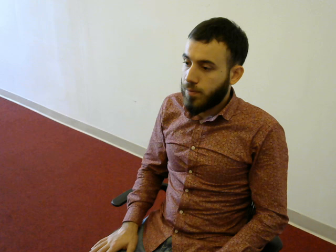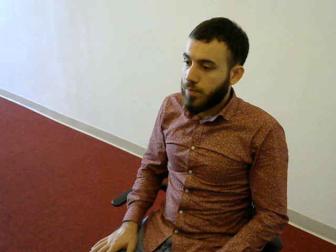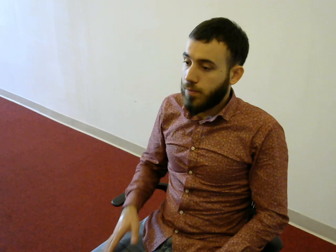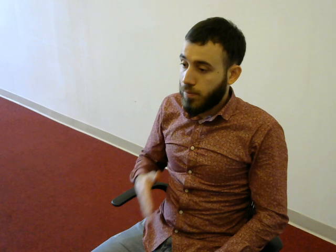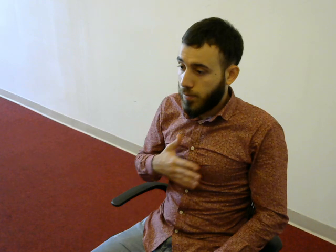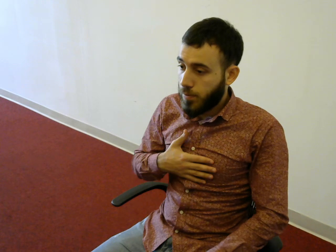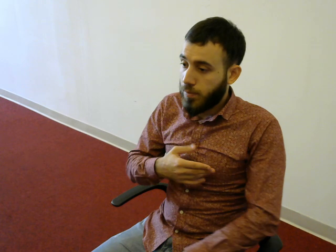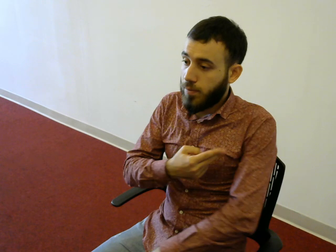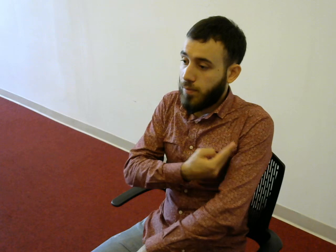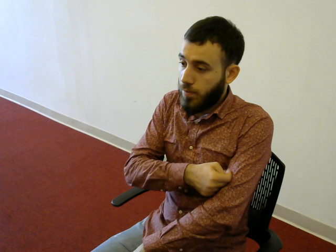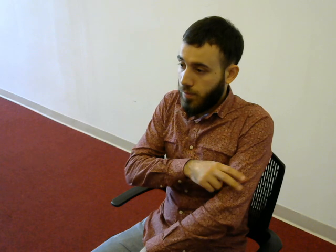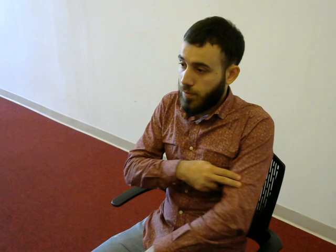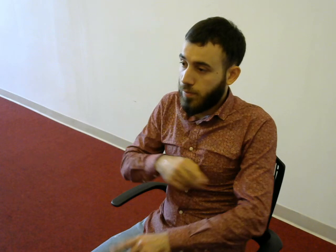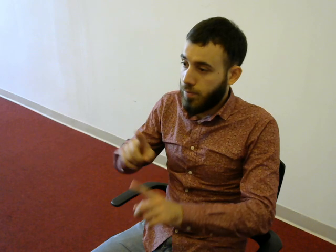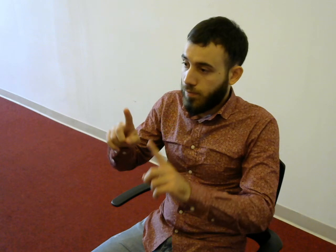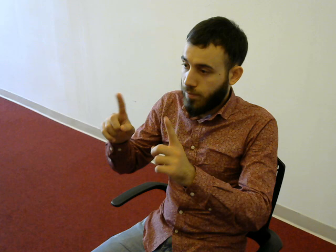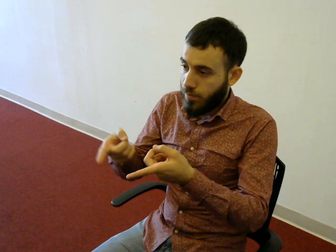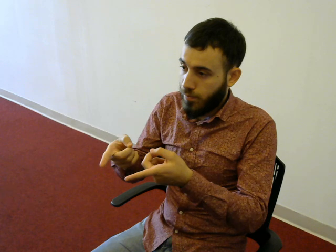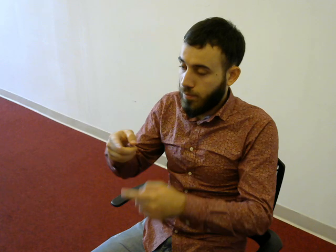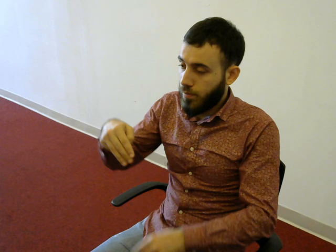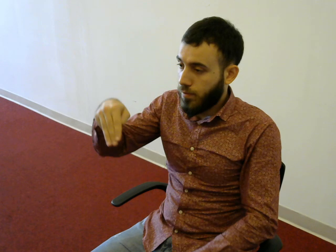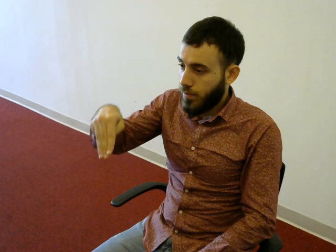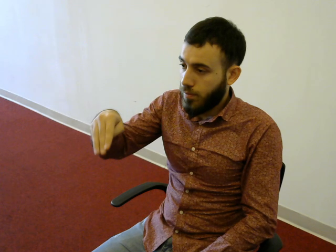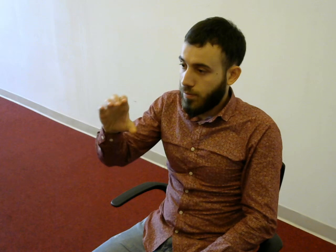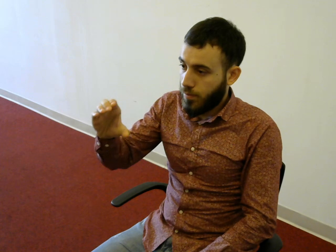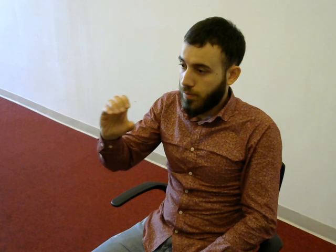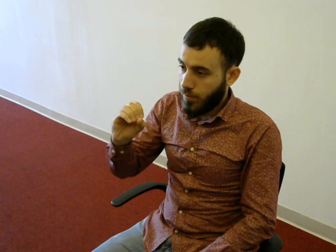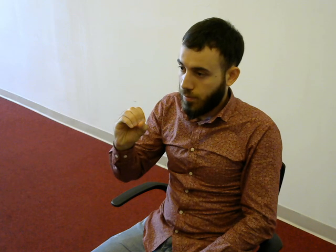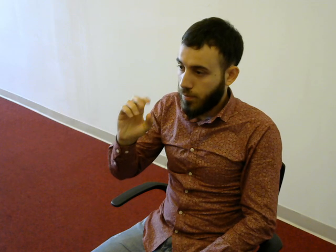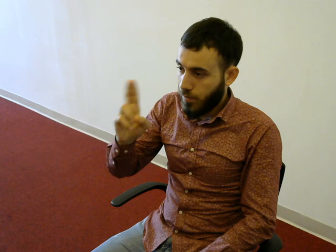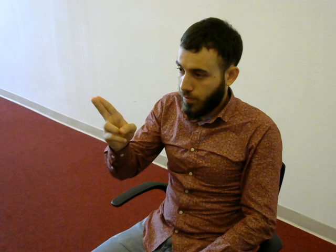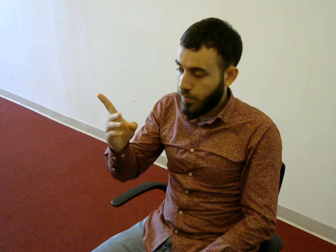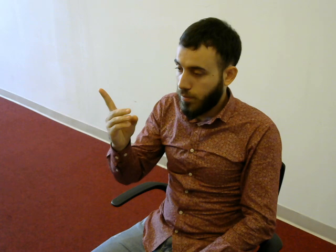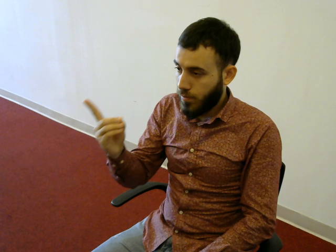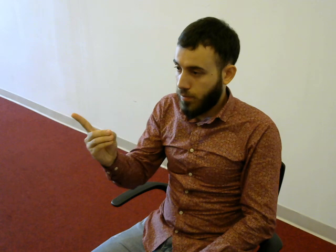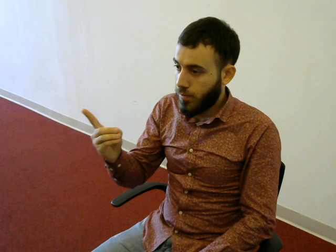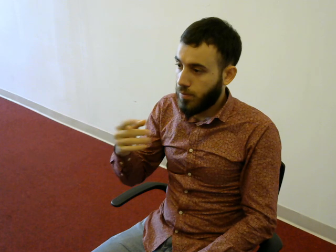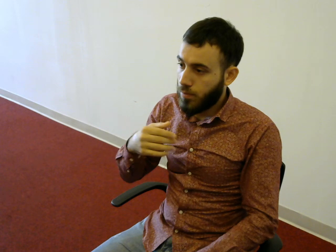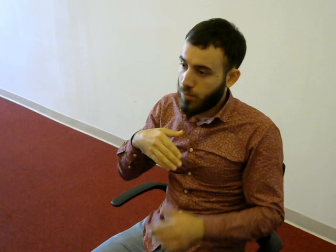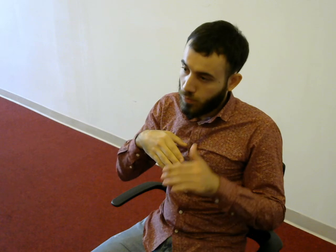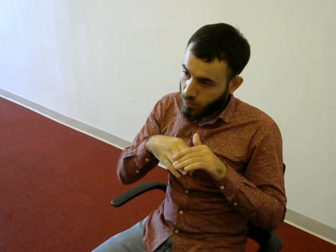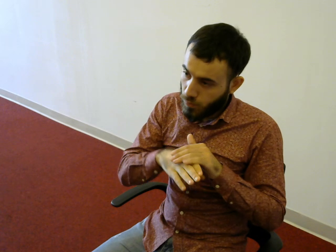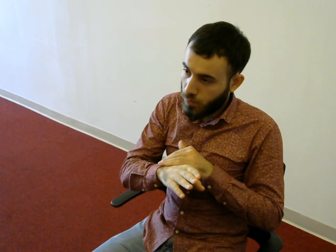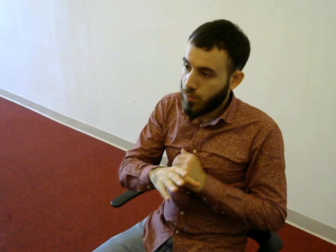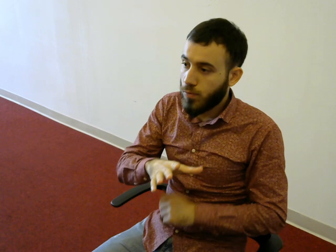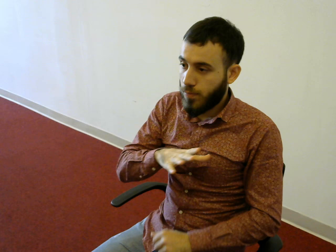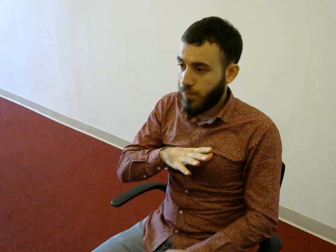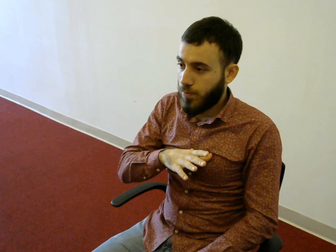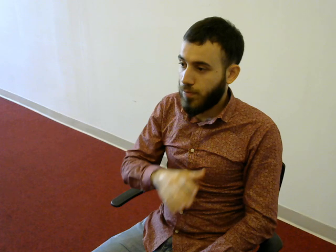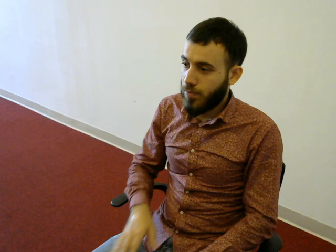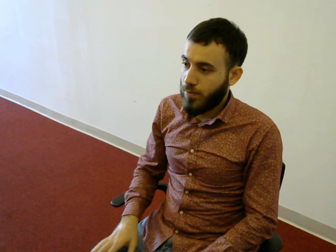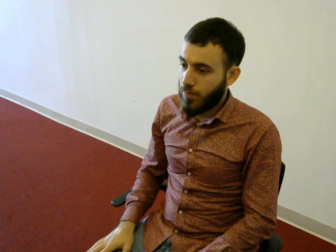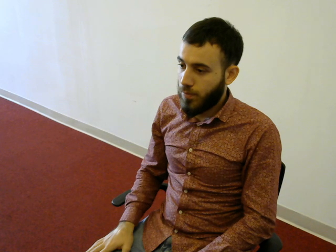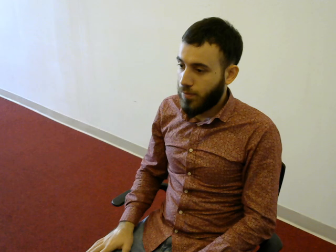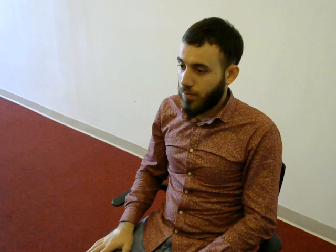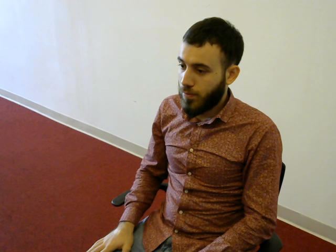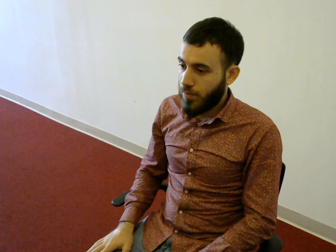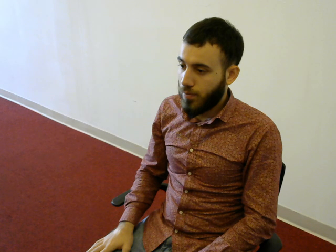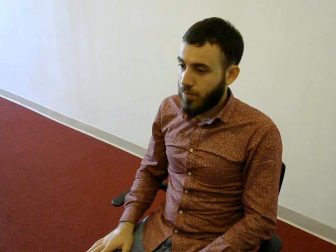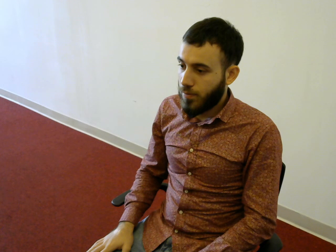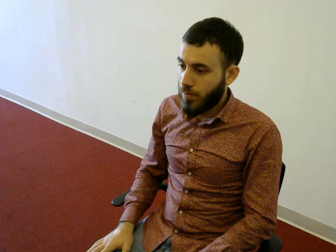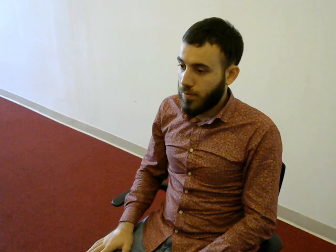Mən poliklinikaya (TSEK-ə) getmişəm